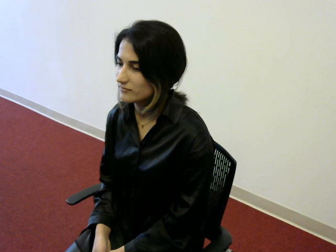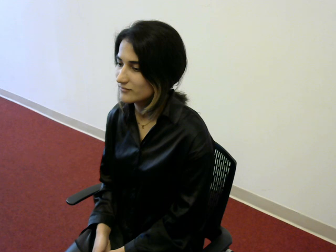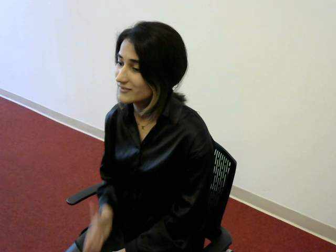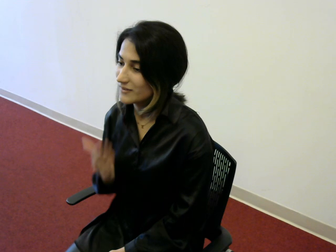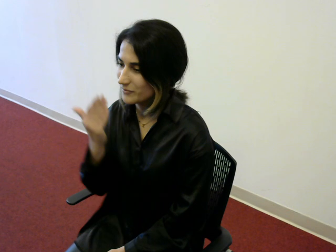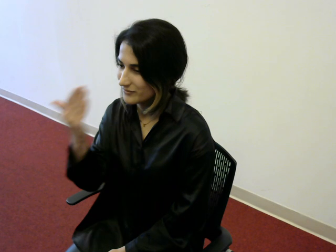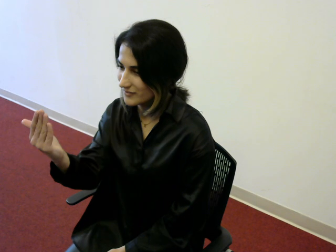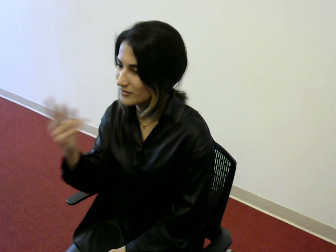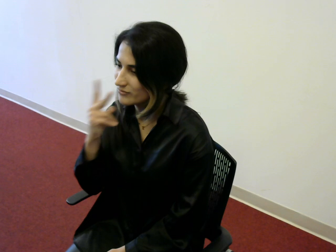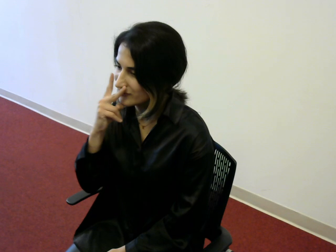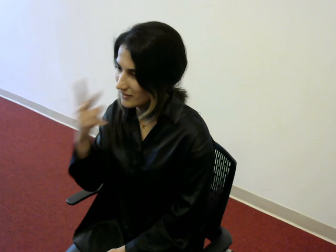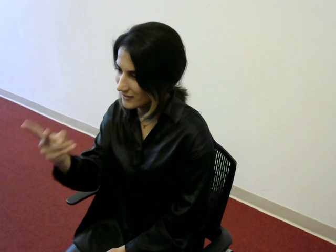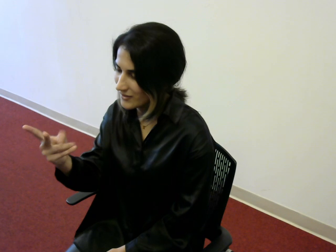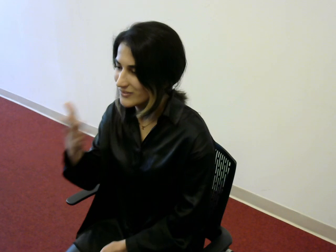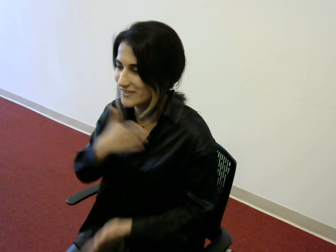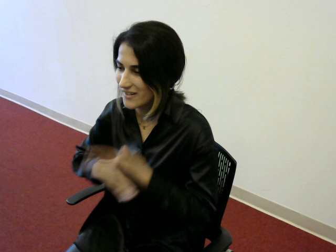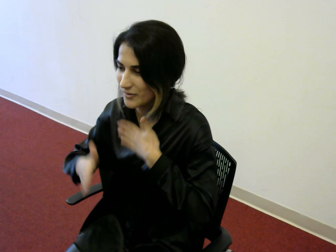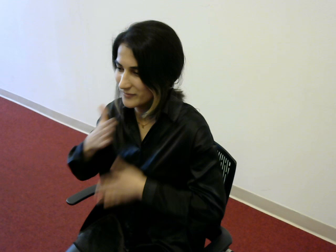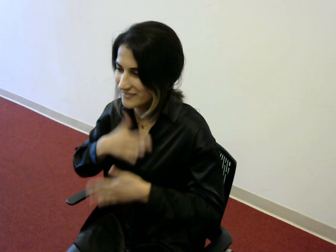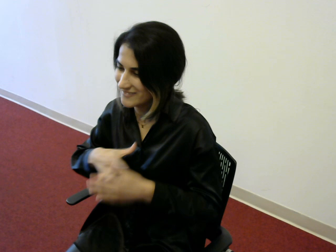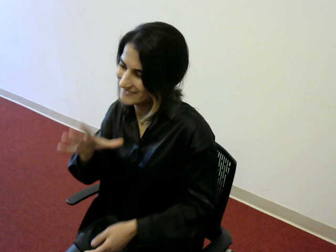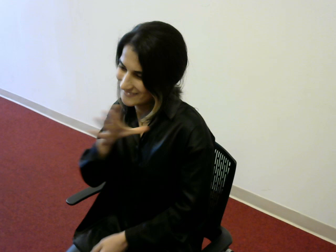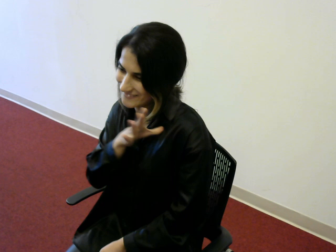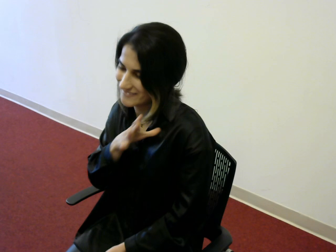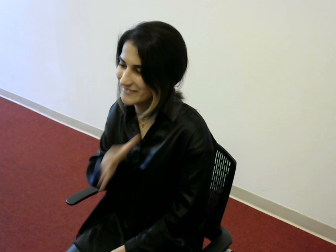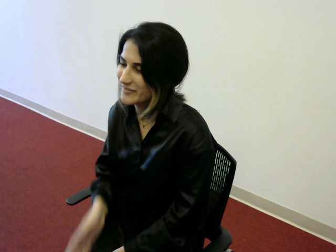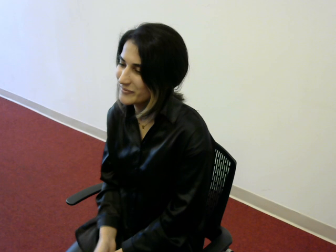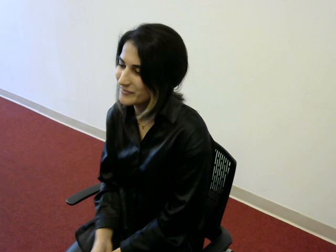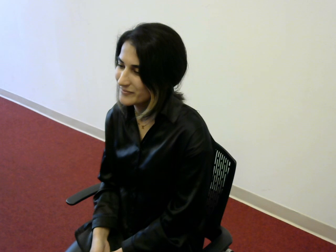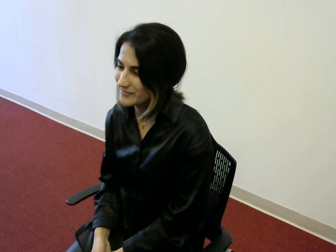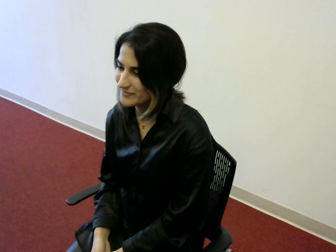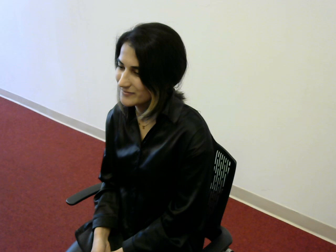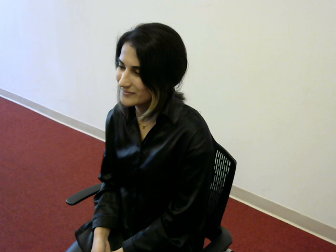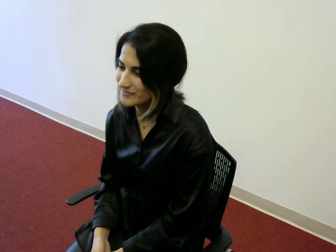Sizi görməyimə şad oldum